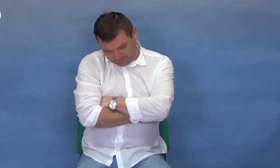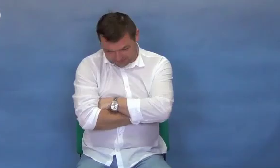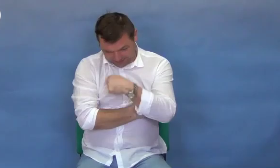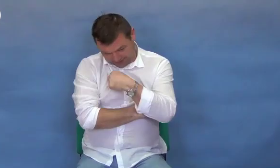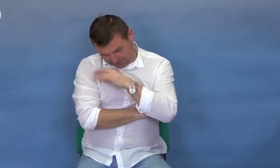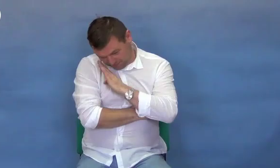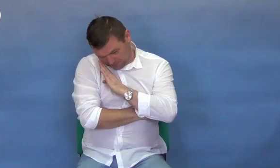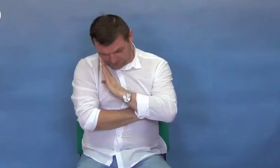Ja chyba...